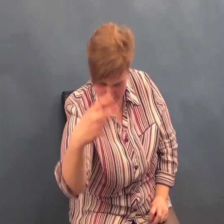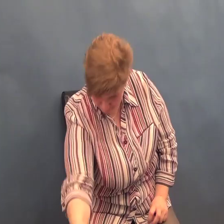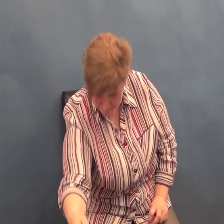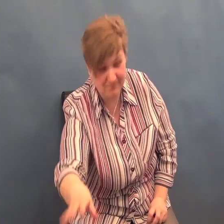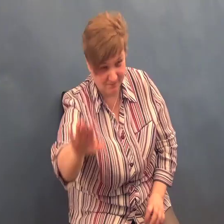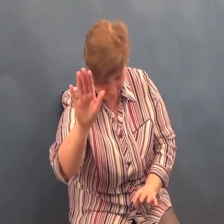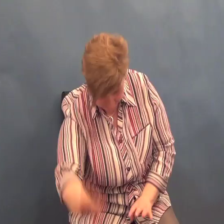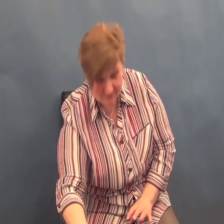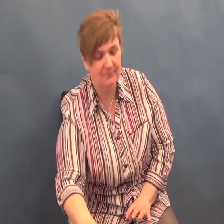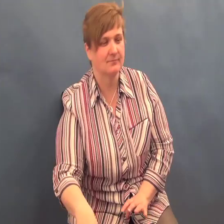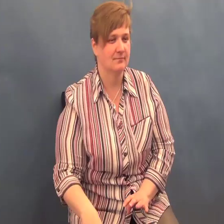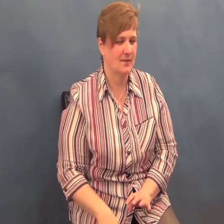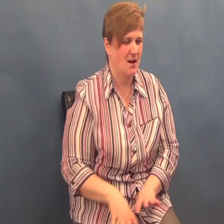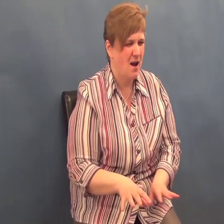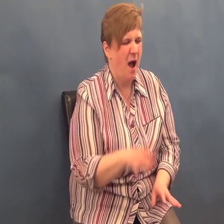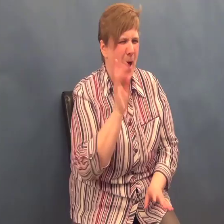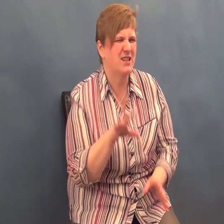I tam zostali.